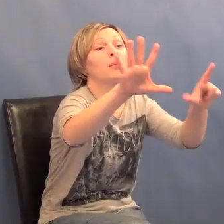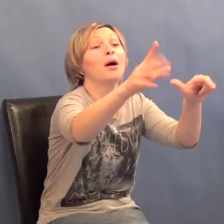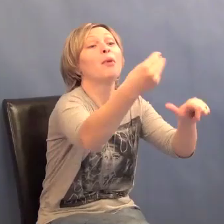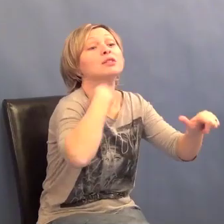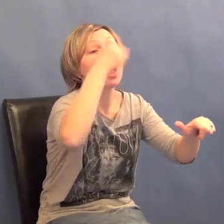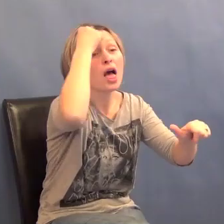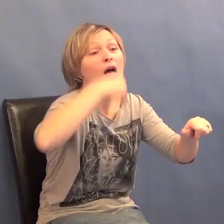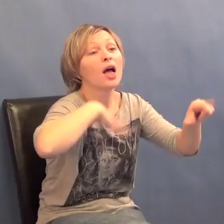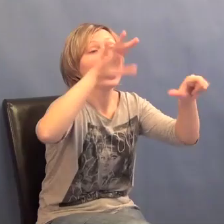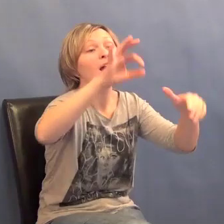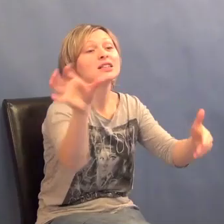Informujesz mnie SMS-em, że o siódmej.